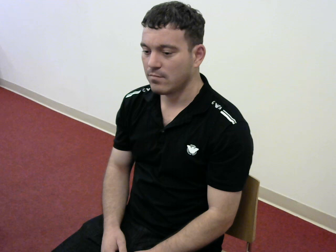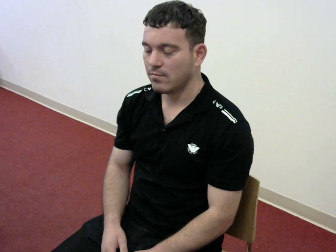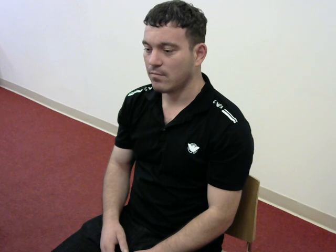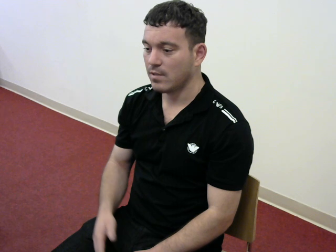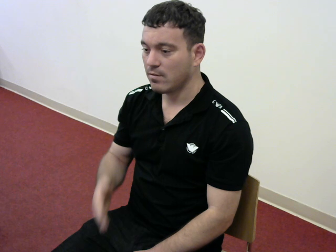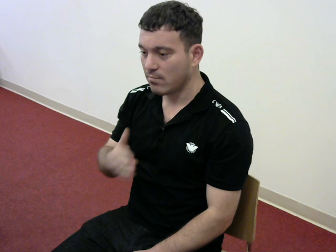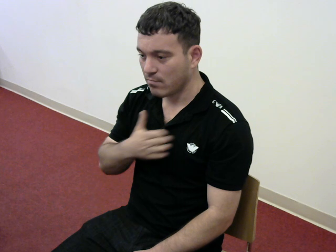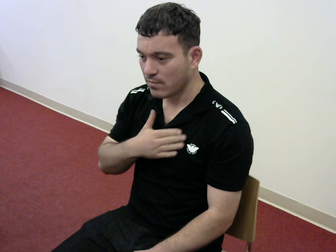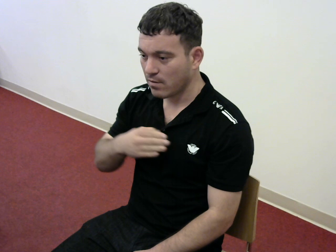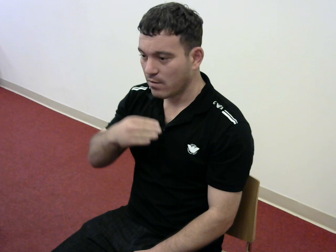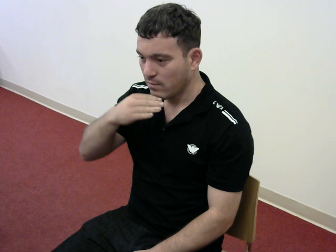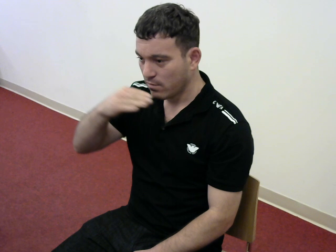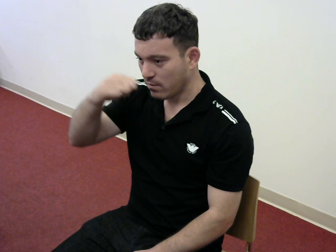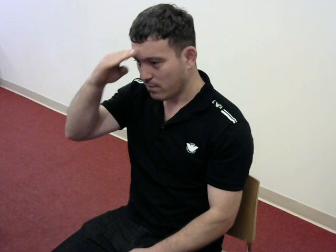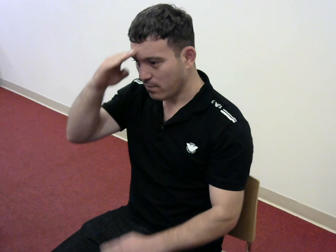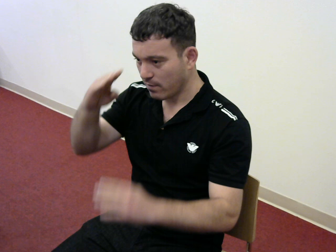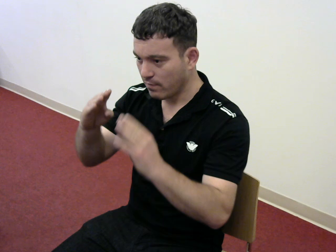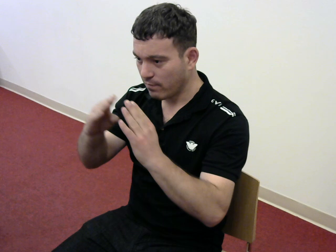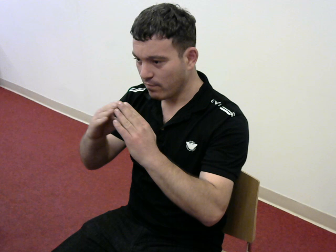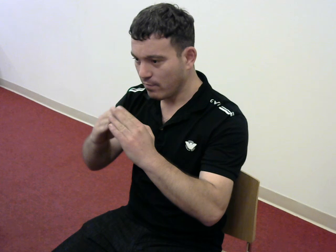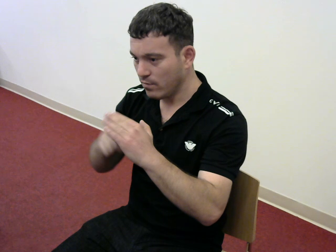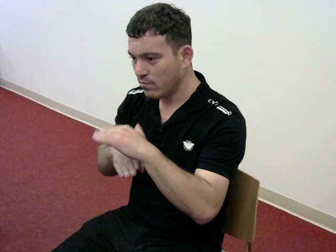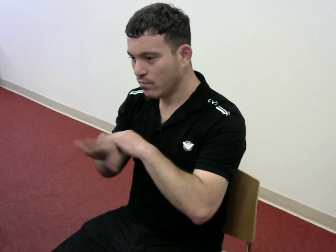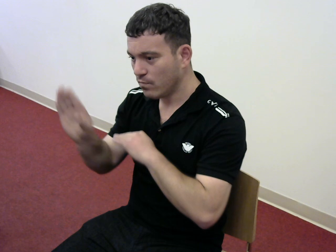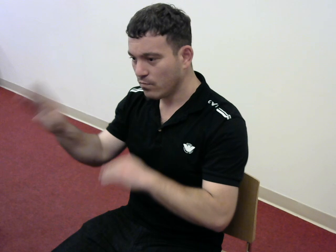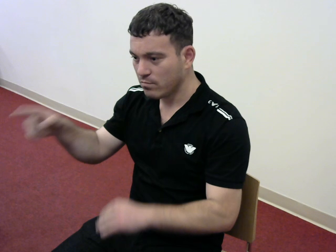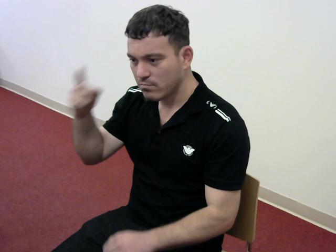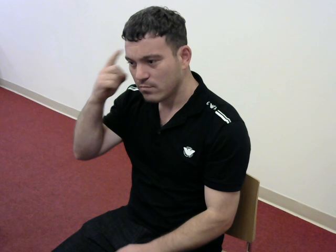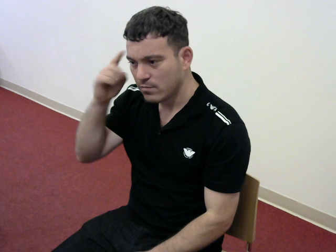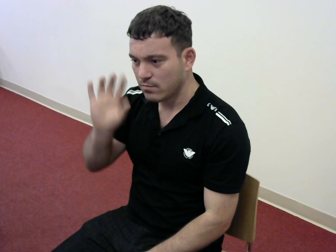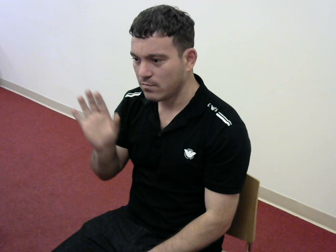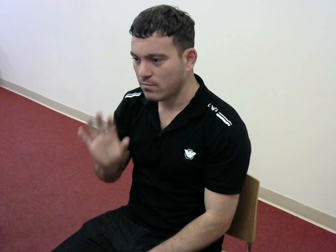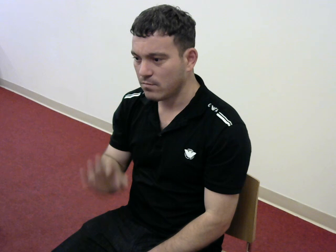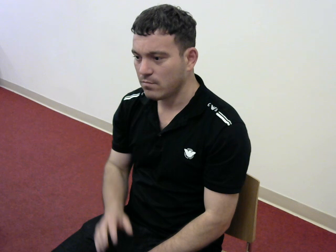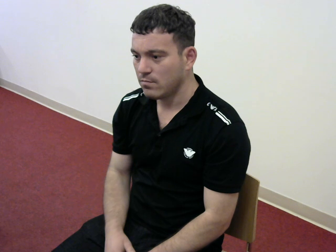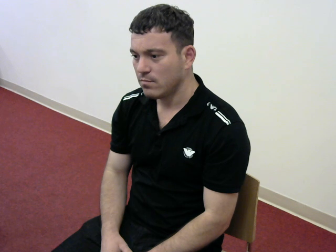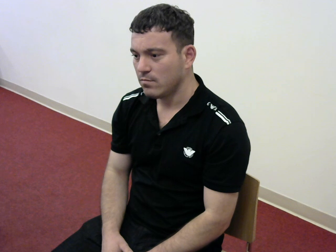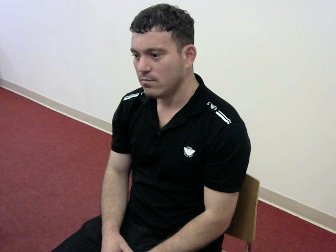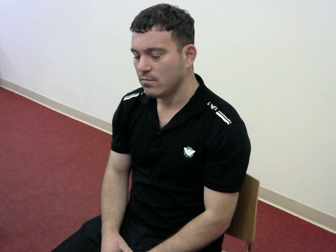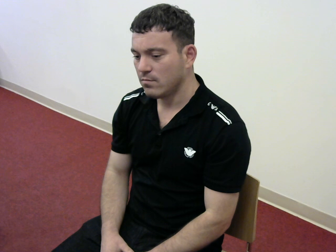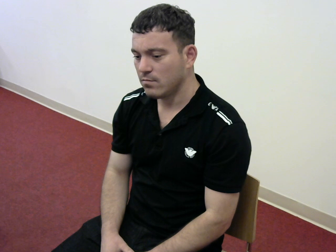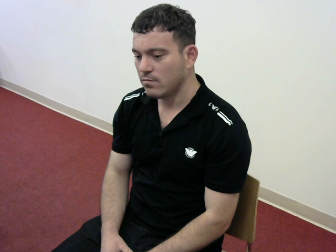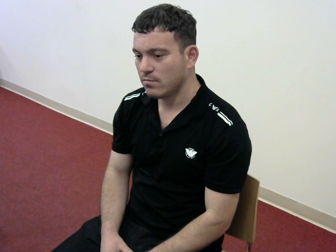Mənim atam evdən çıxa bilmir